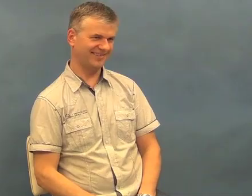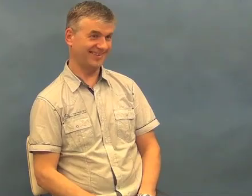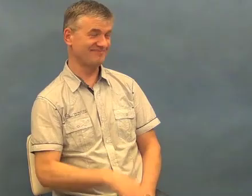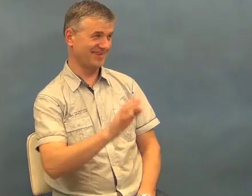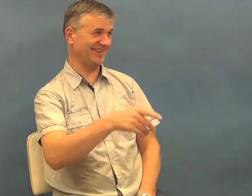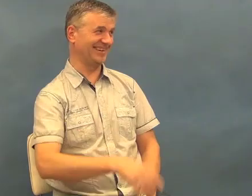Ma.